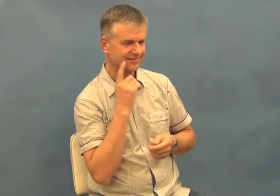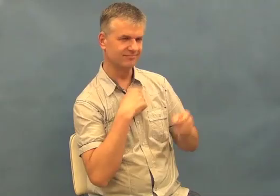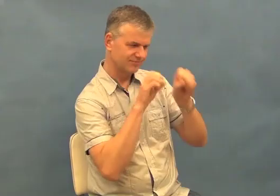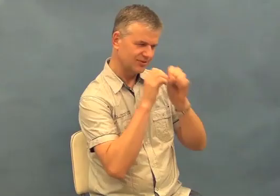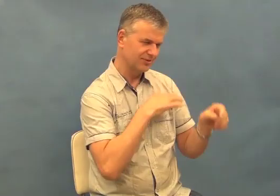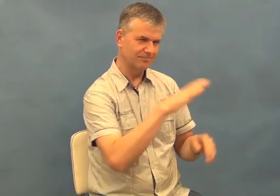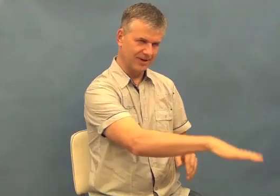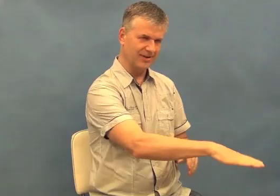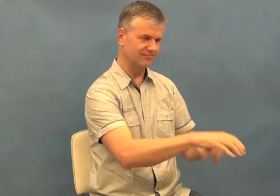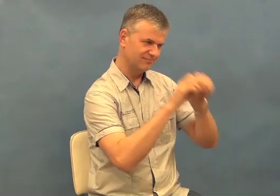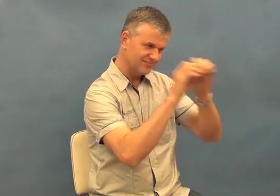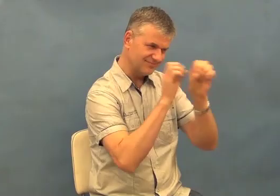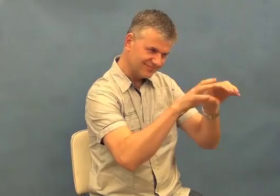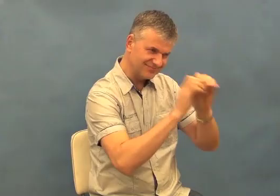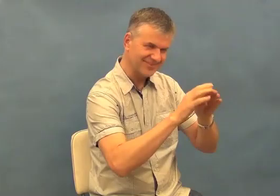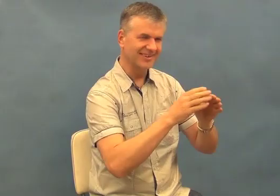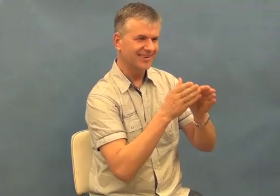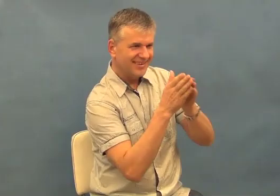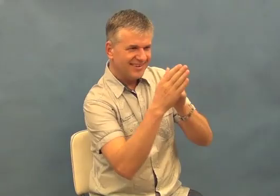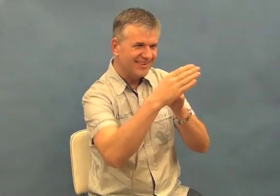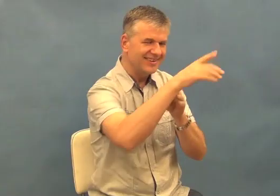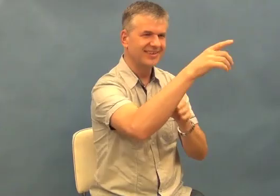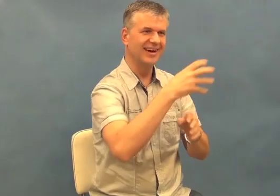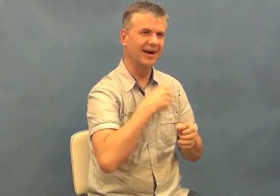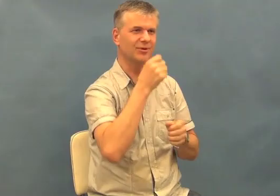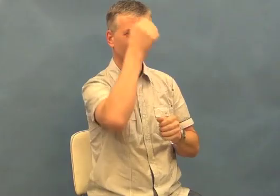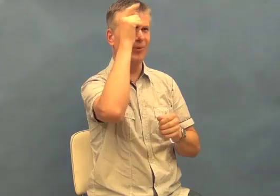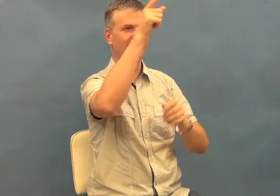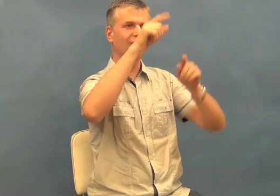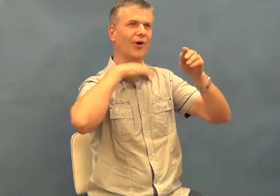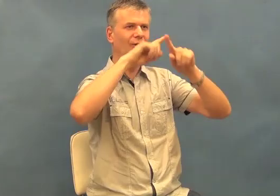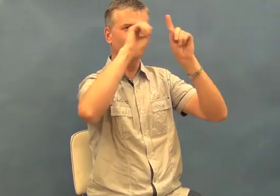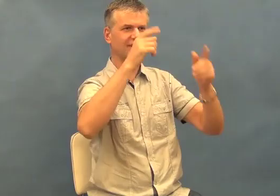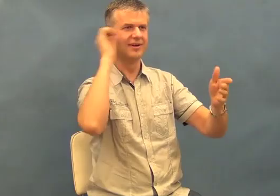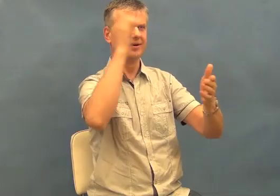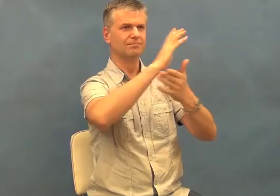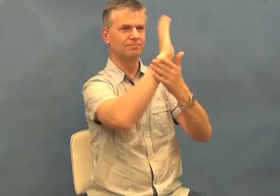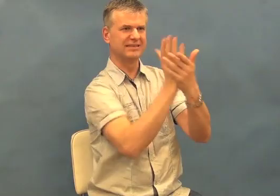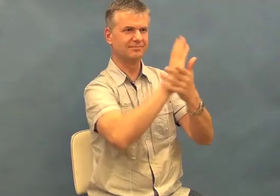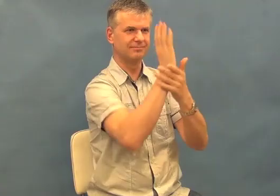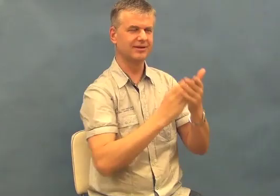Wyjaśnia małemu, którymi drogami ma pójść, aby rozbić szyby w oknie.